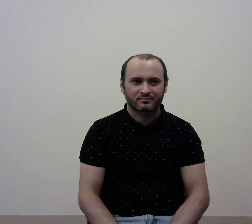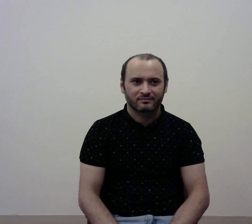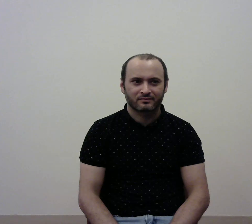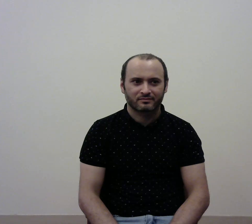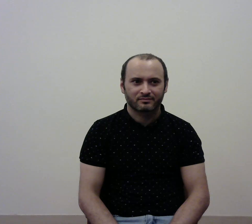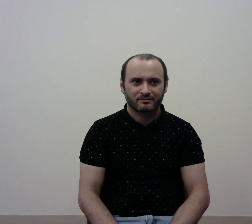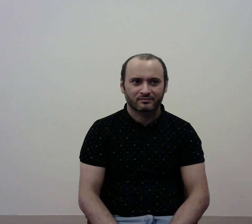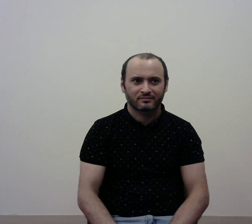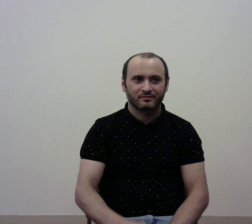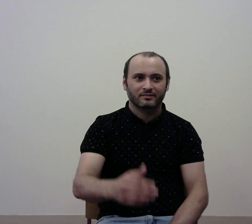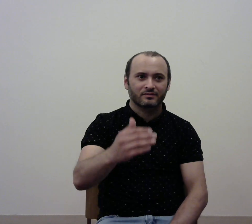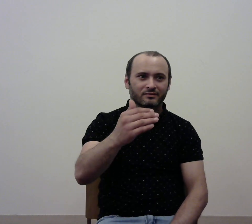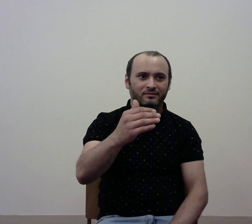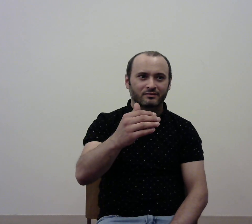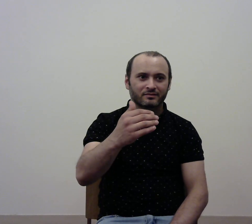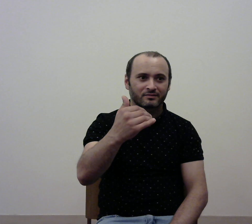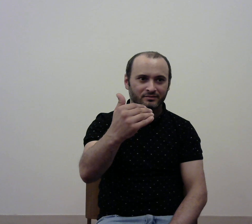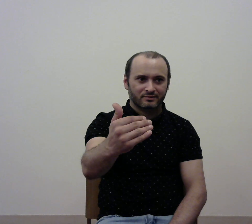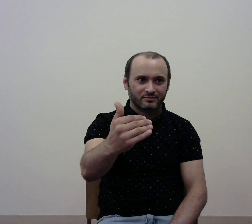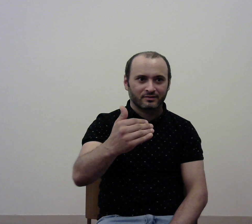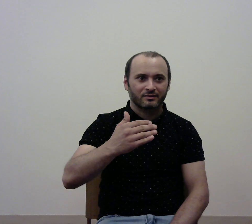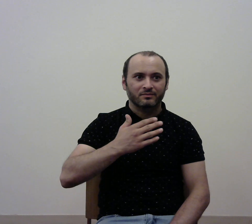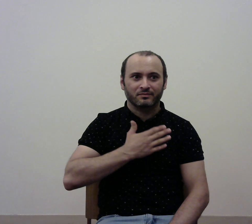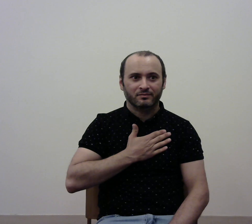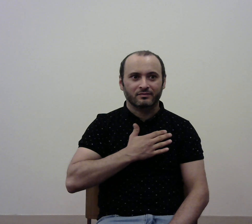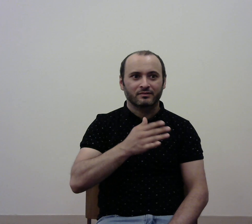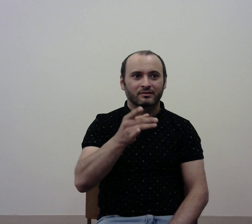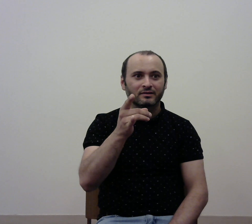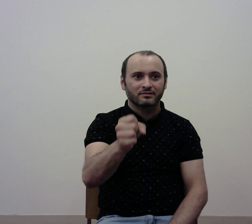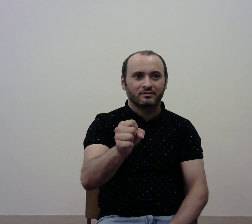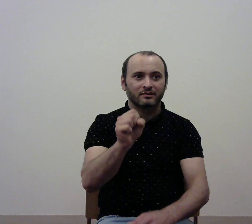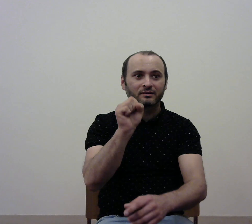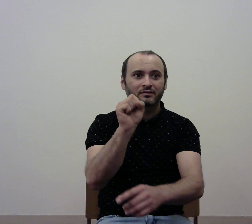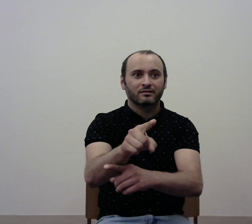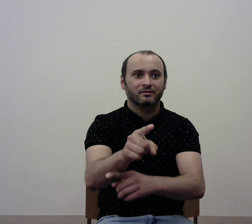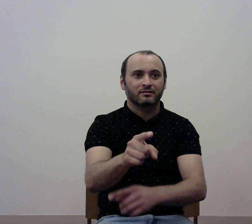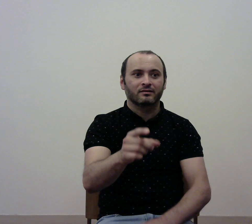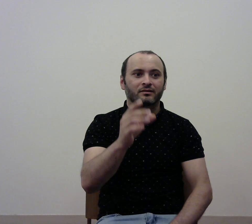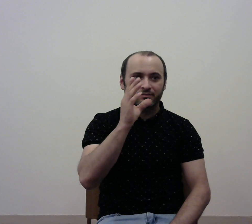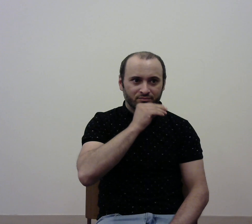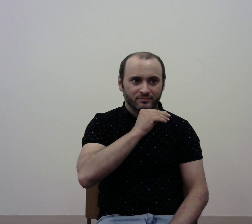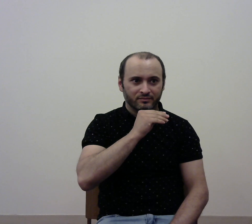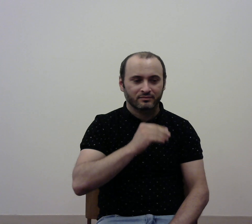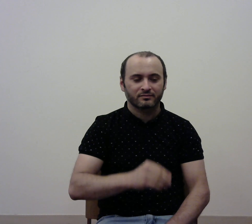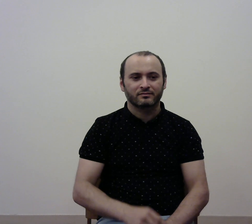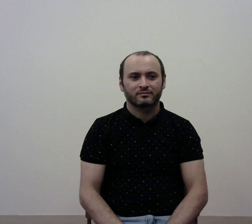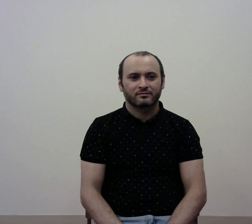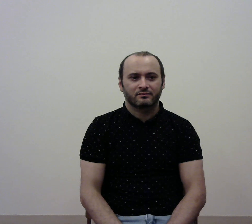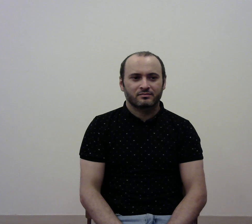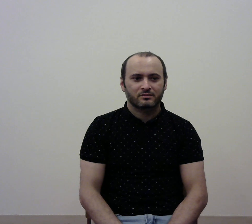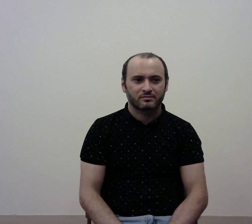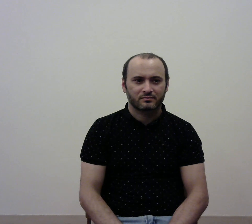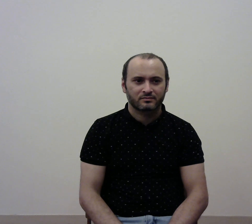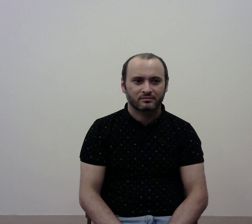Siz mənə taksi sifariş edə bilərsinizmi?